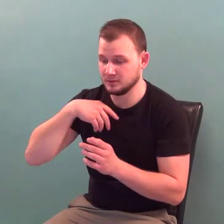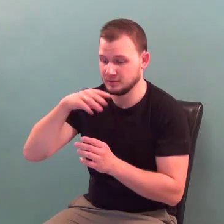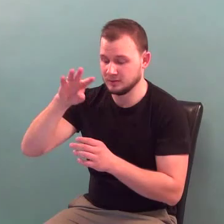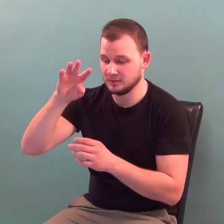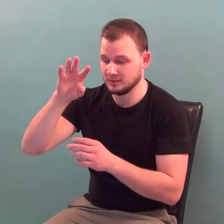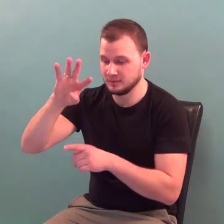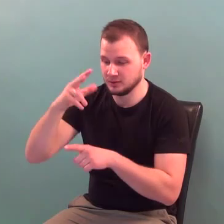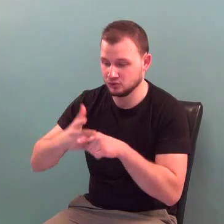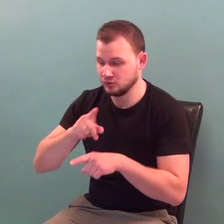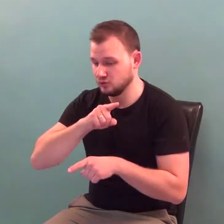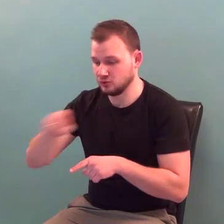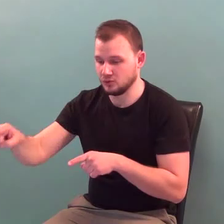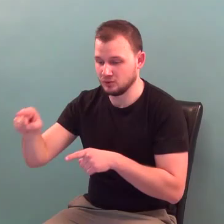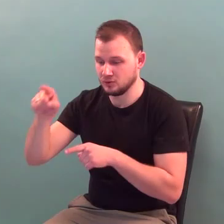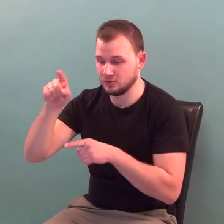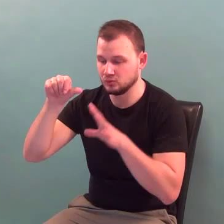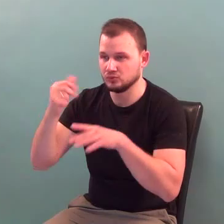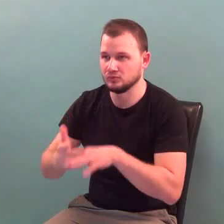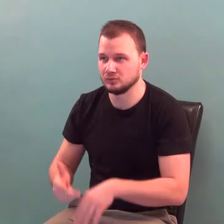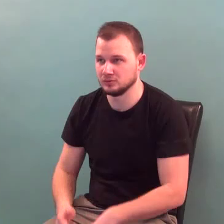Ja od czwartej trzydzieści do szóstej trzydzieści.